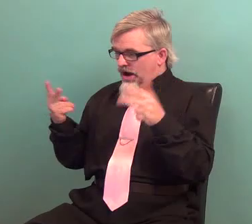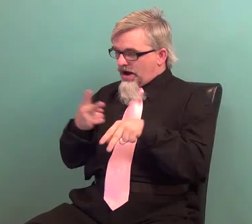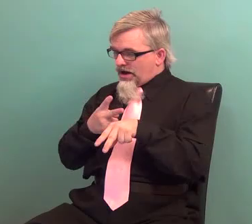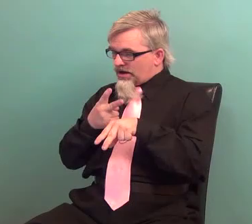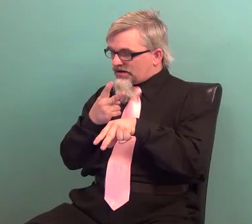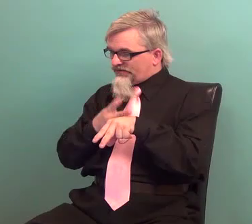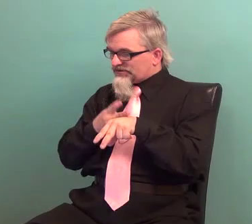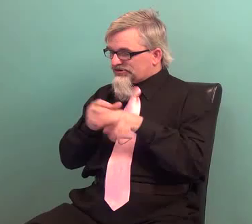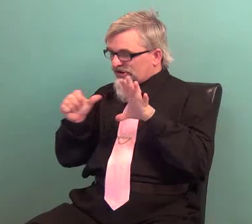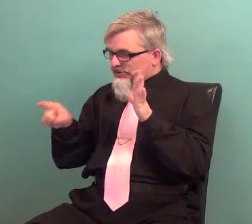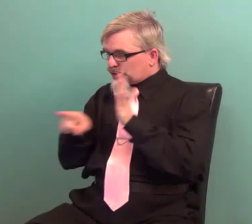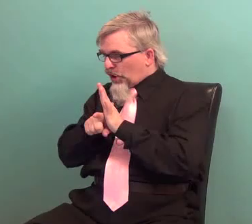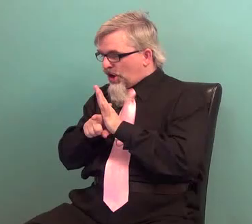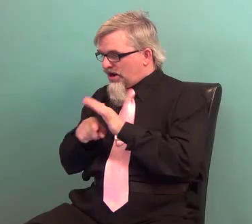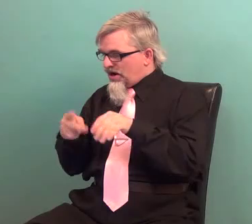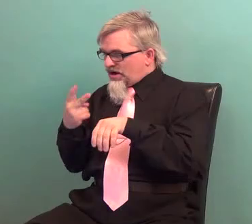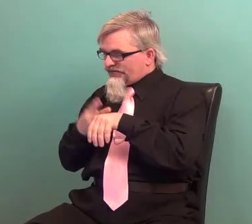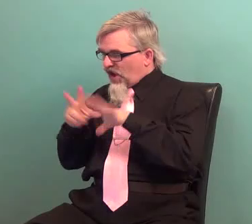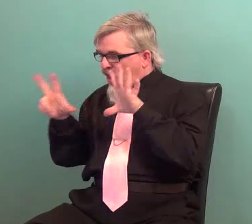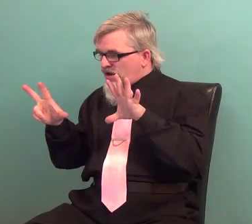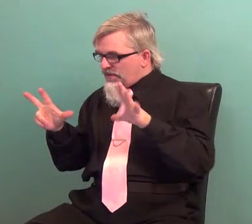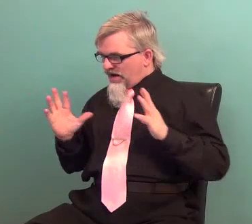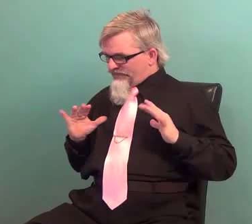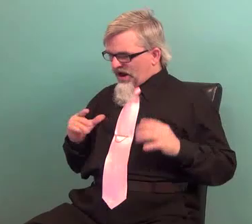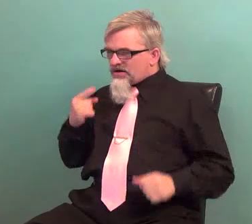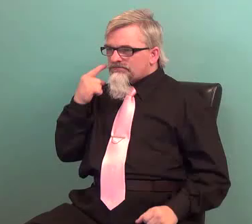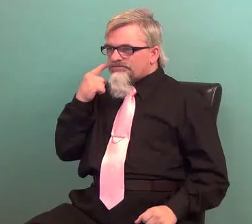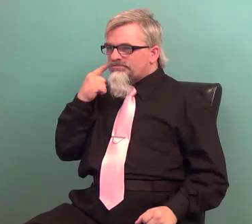Od dwudziestego szóstego do dwudziestego ósmego mam wolne na zabawę.